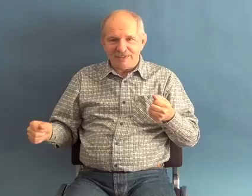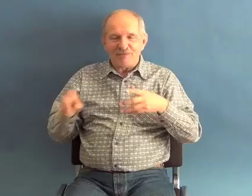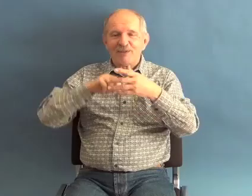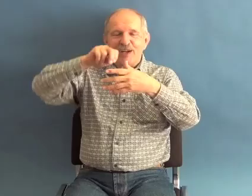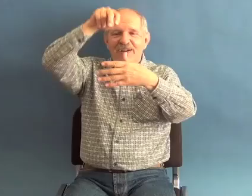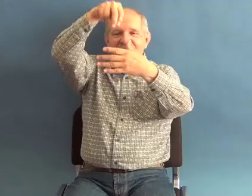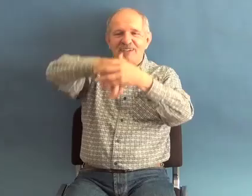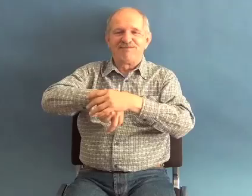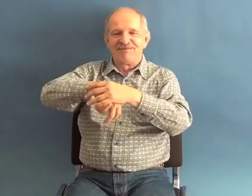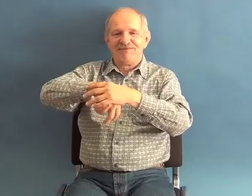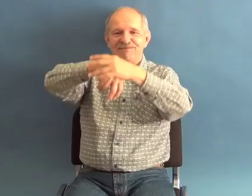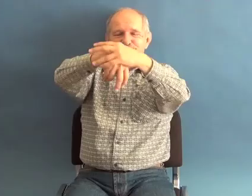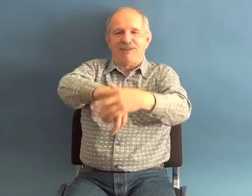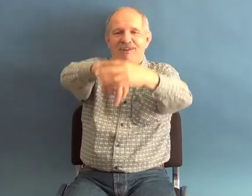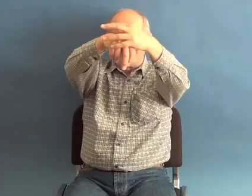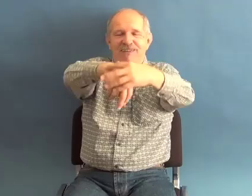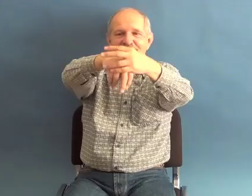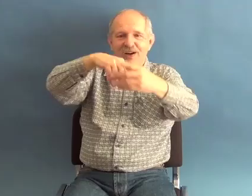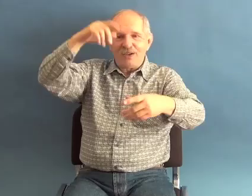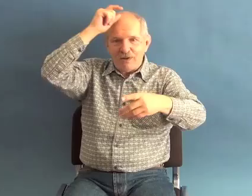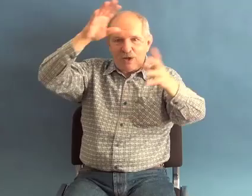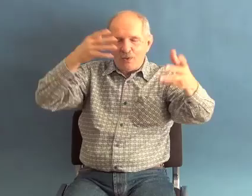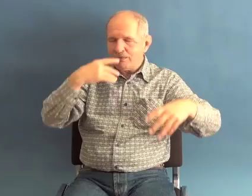A to był królik wewnątrz ubrania, wyglądający jak człowiek.